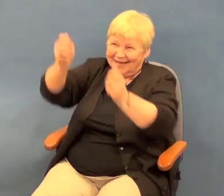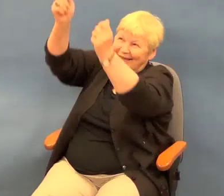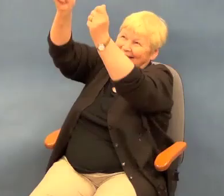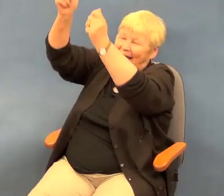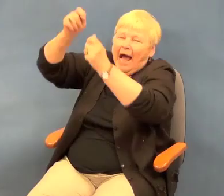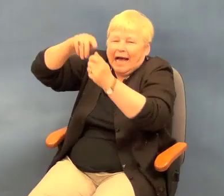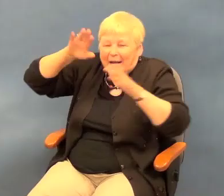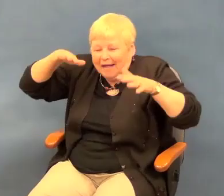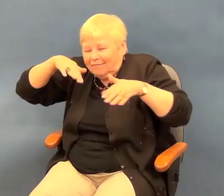Wystaw znak do nieba.